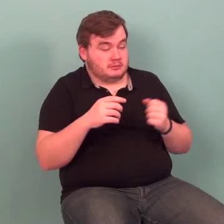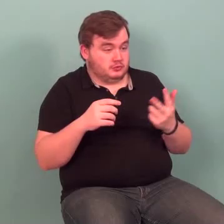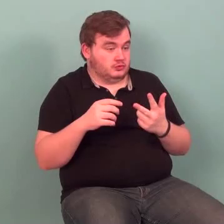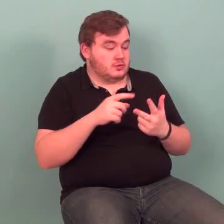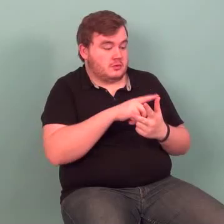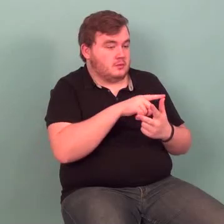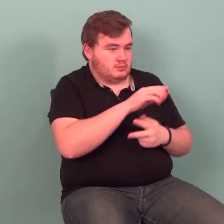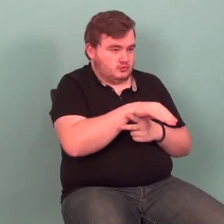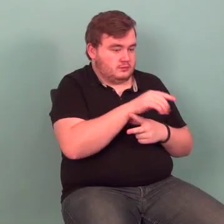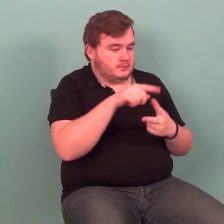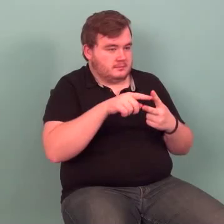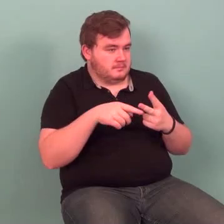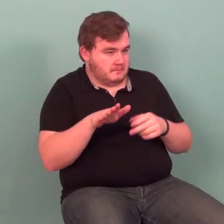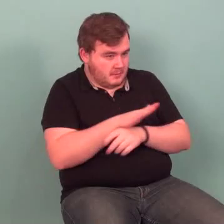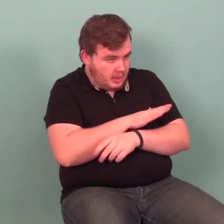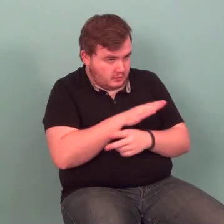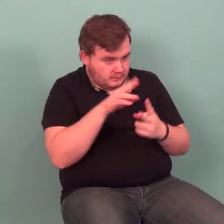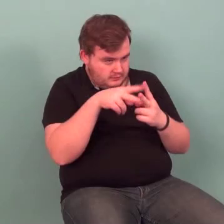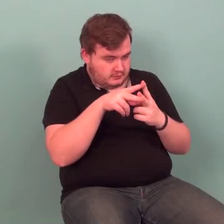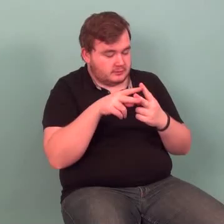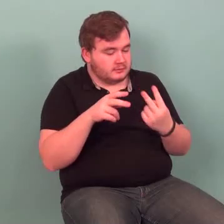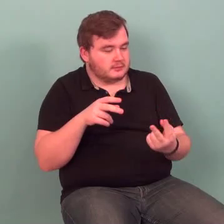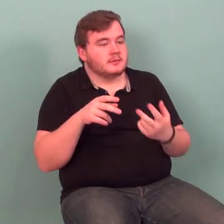Z trzech koszy pierwszy jest pusty, a drugi i trzeci pełne.